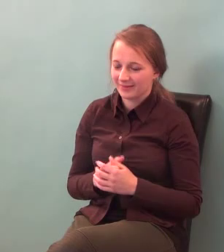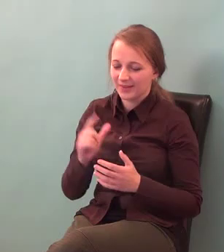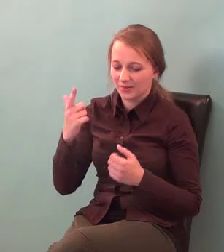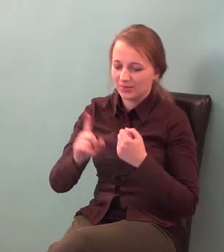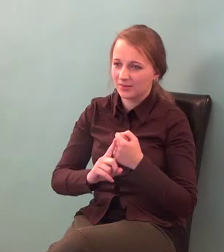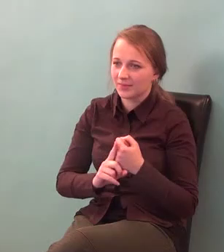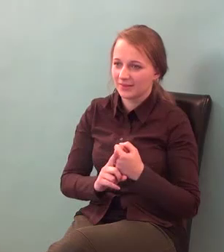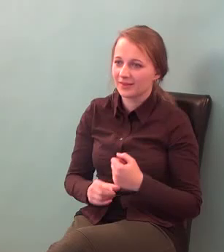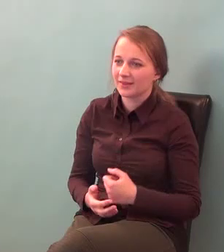Drugi lutego.